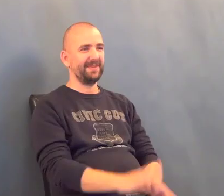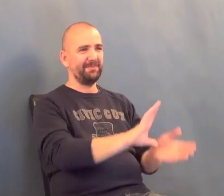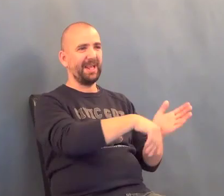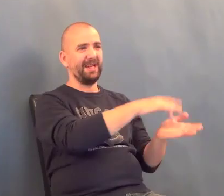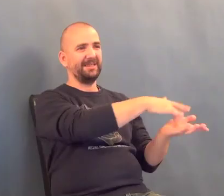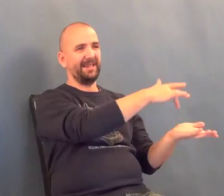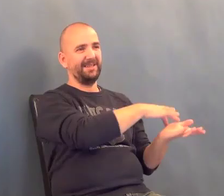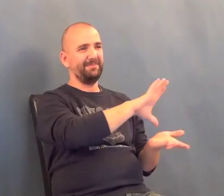W mieście.